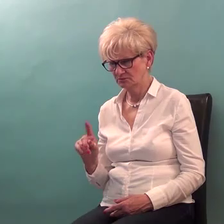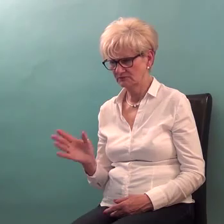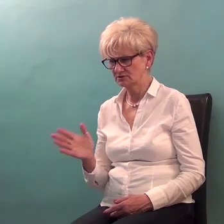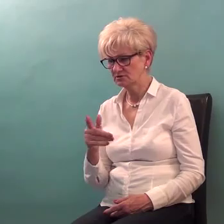Następny.